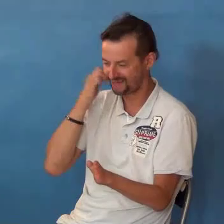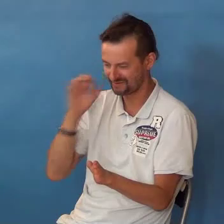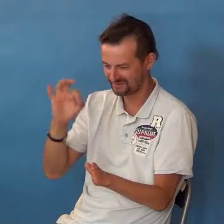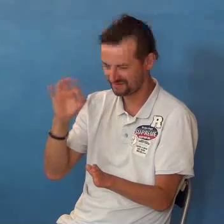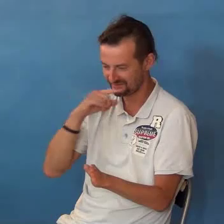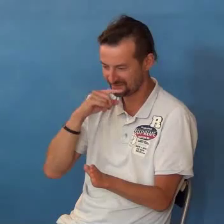Okrągłe, czerwone.